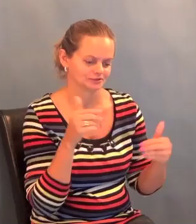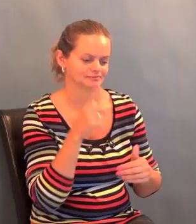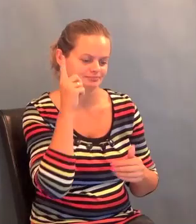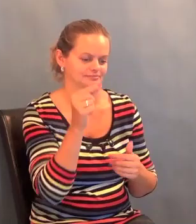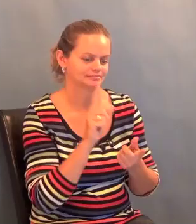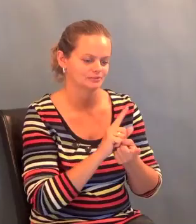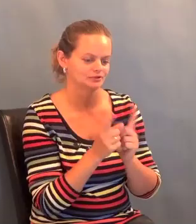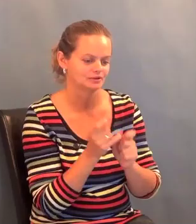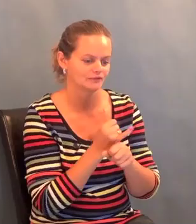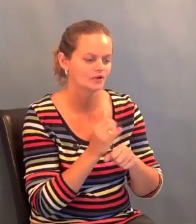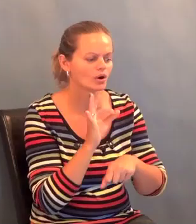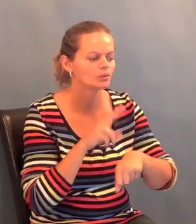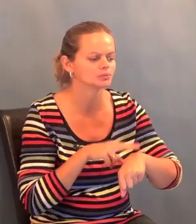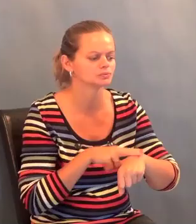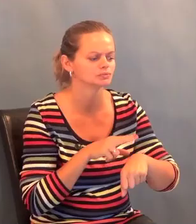Możemy pójść na kawę.